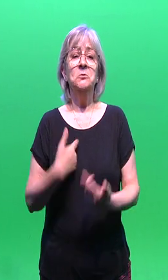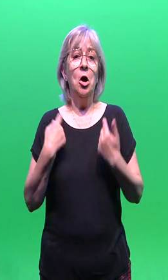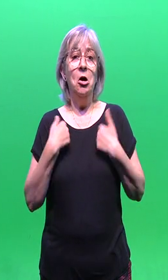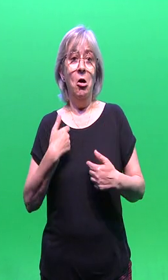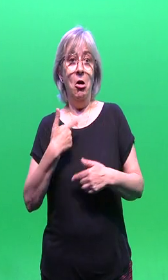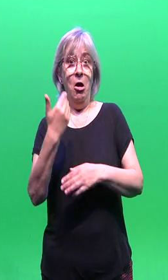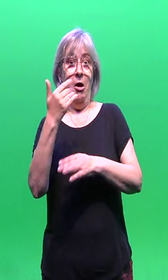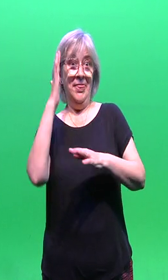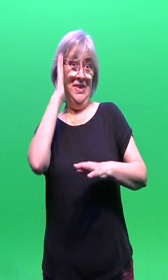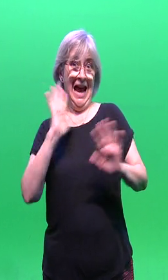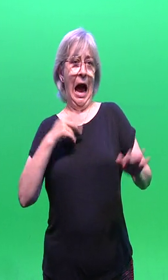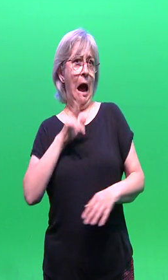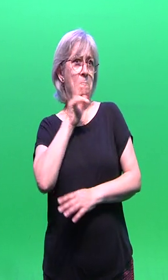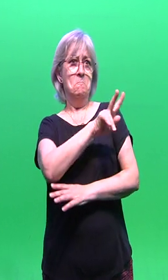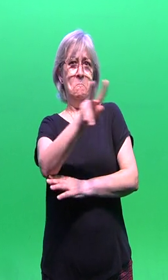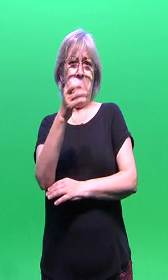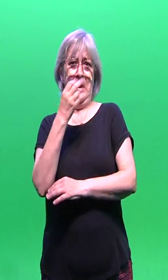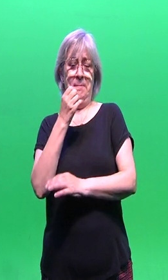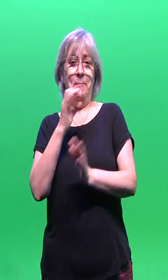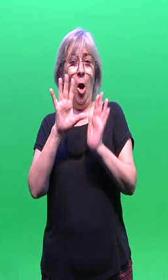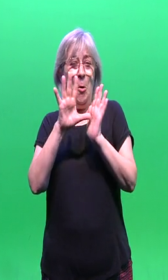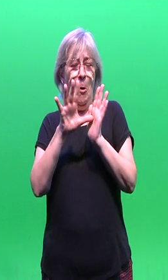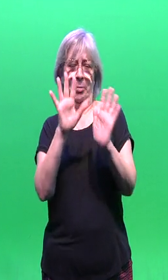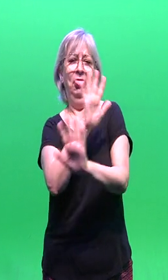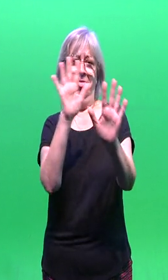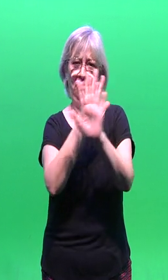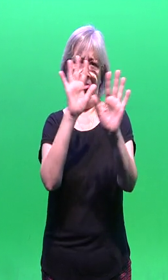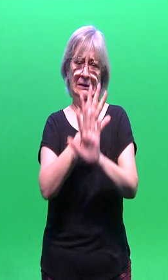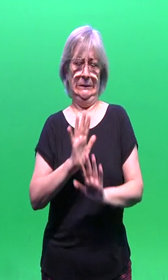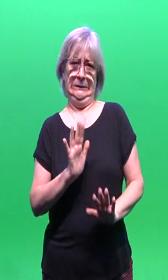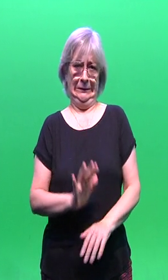Al matí hi veig bé, però quan avança el dia veig borrós.